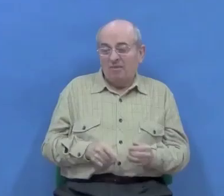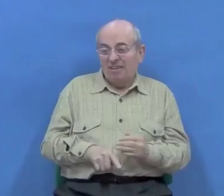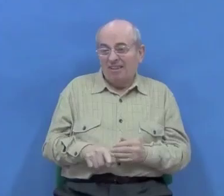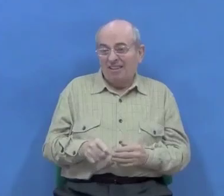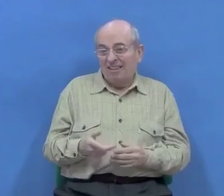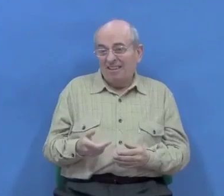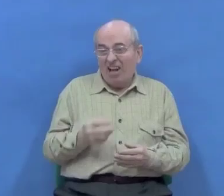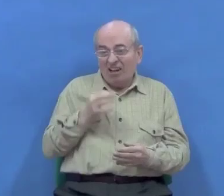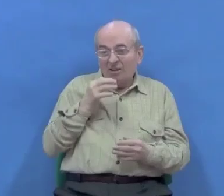Bał się i uciekł.